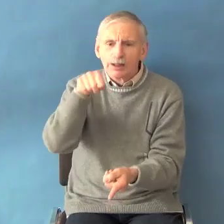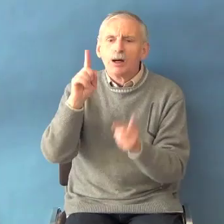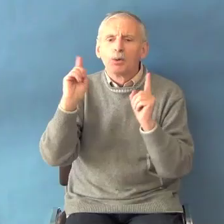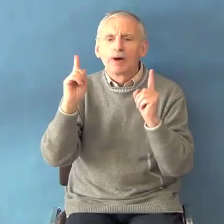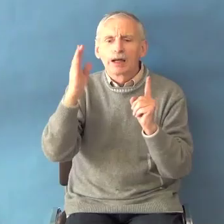Uwaga.